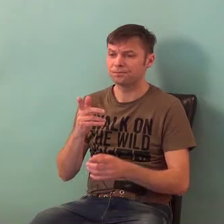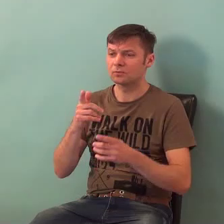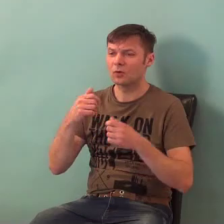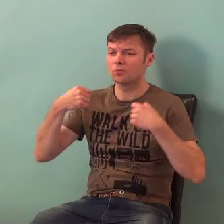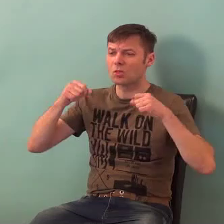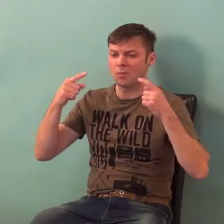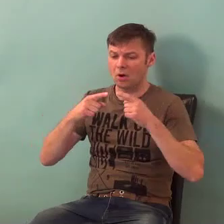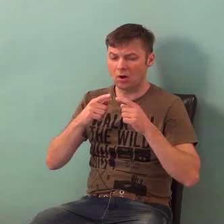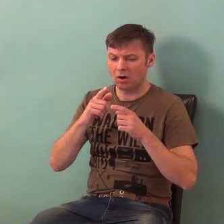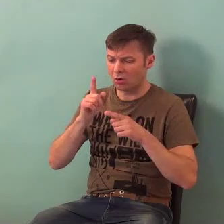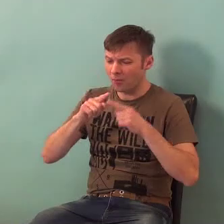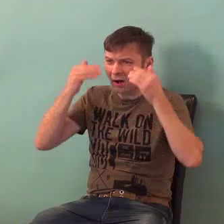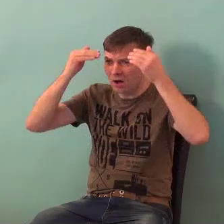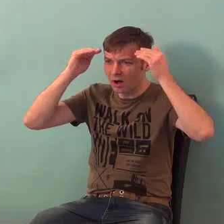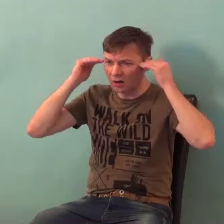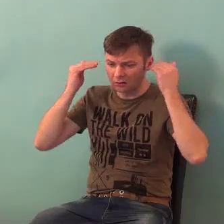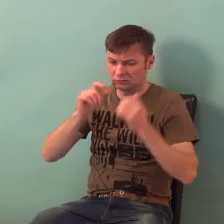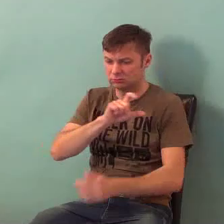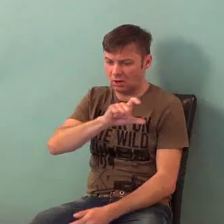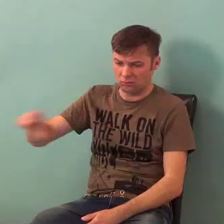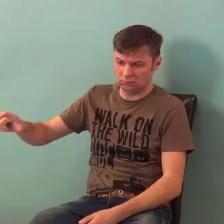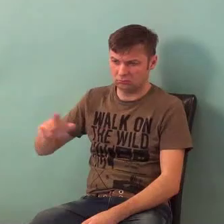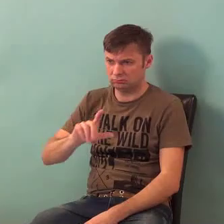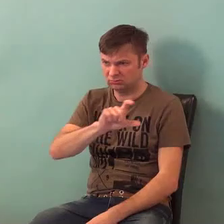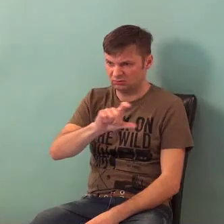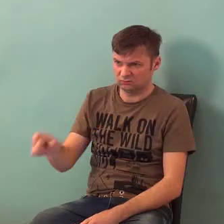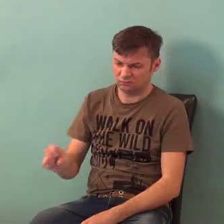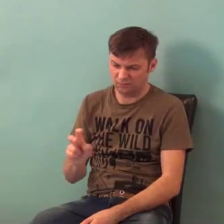Motor nie pasuje, trzeba mieć normalny kask, więc cały rząd obrazków musi mieć swój odpowiedni kask.